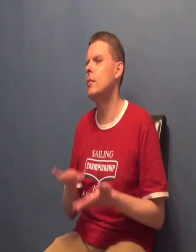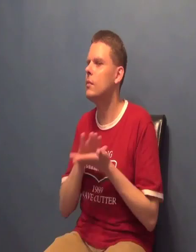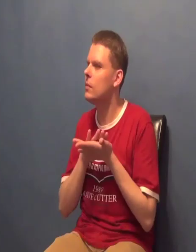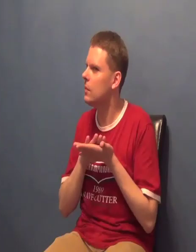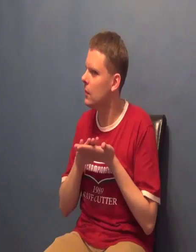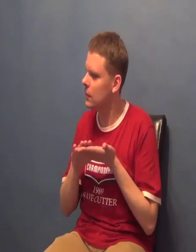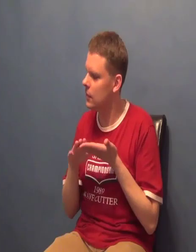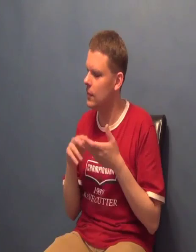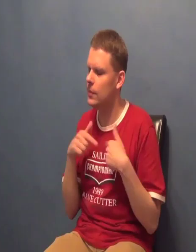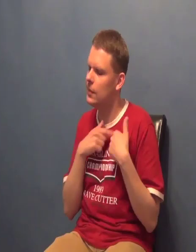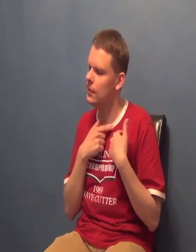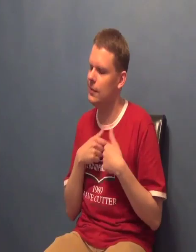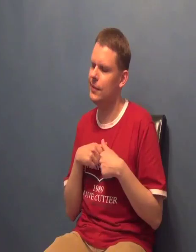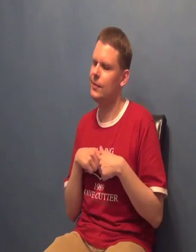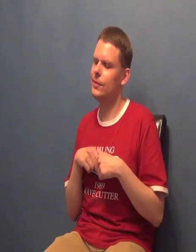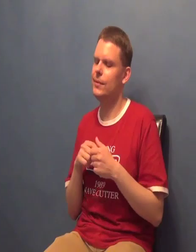Serdecznie przepraszam.